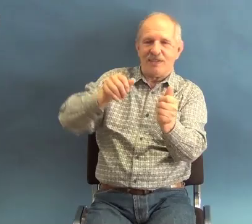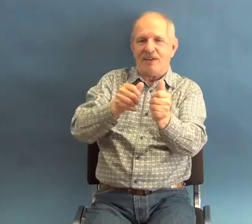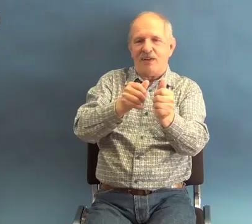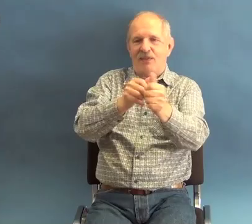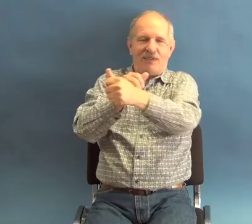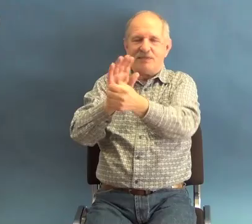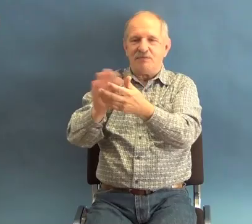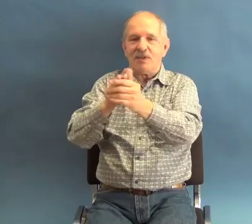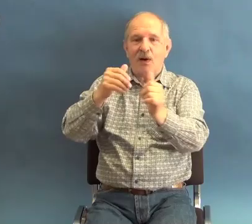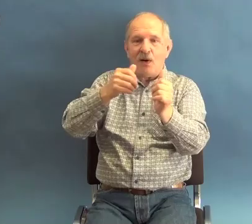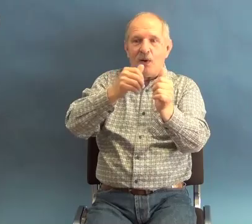Uciekają szybko.